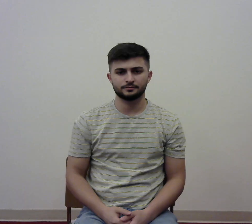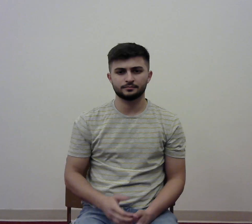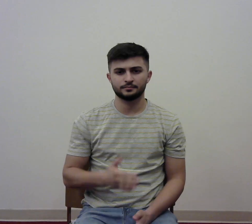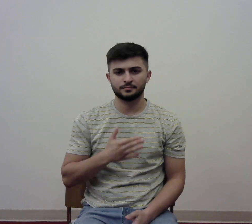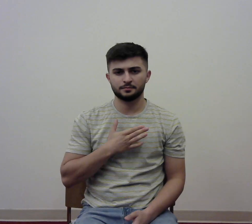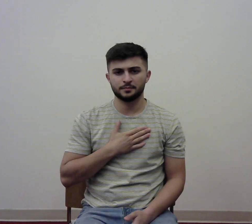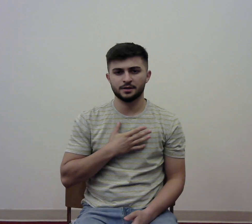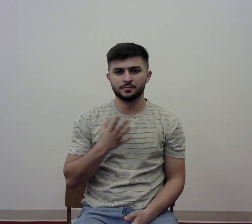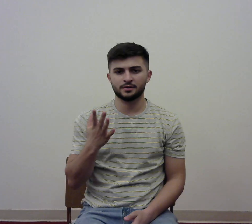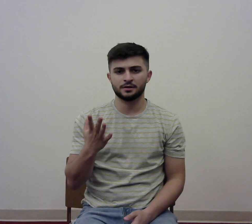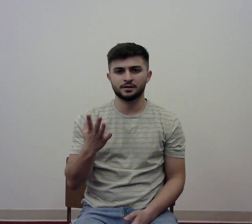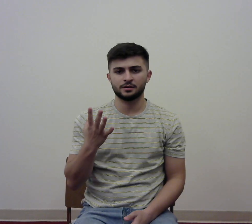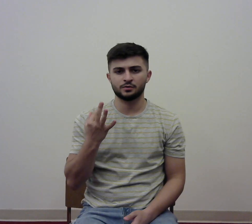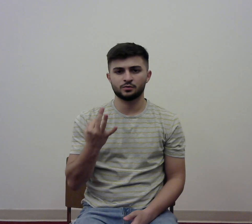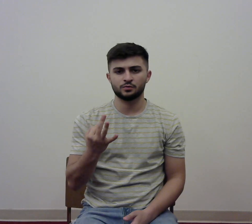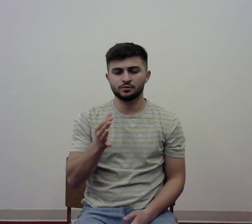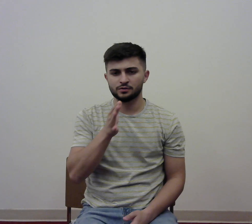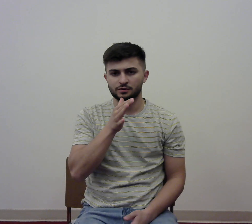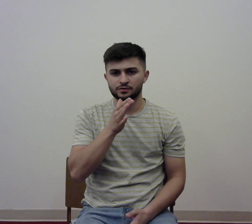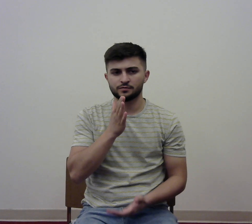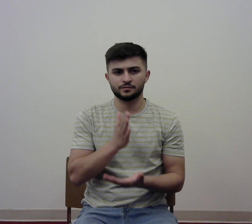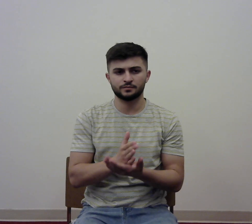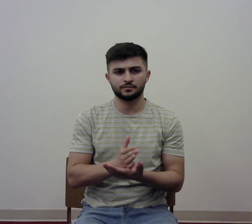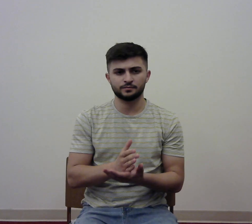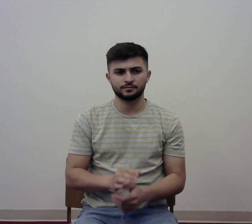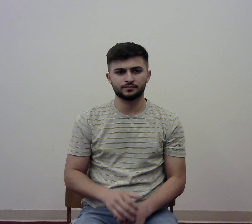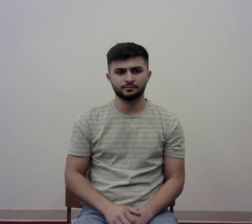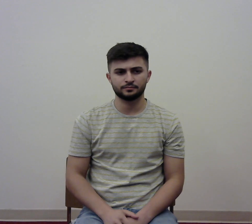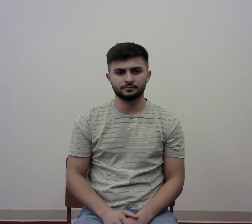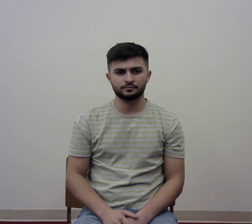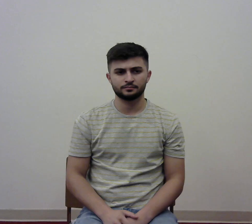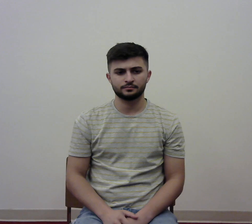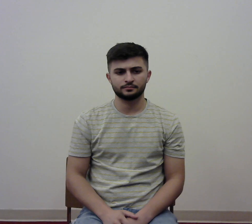Mənim 43 yaşım var